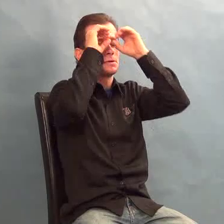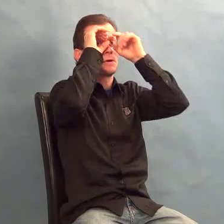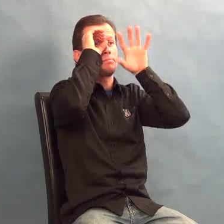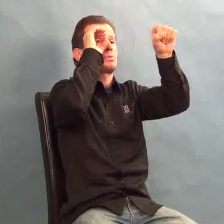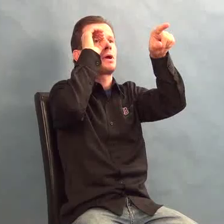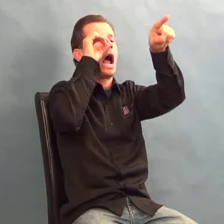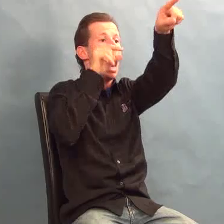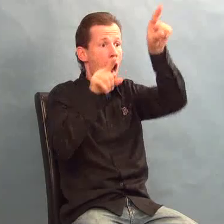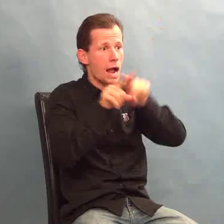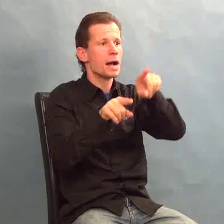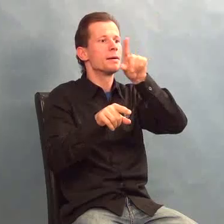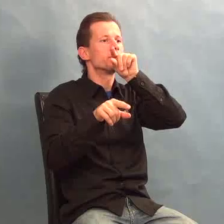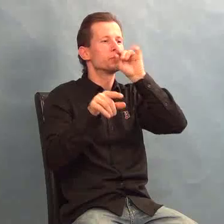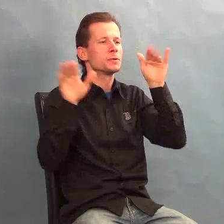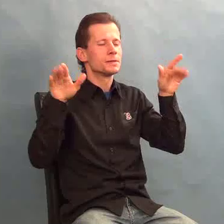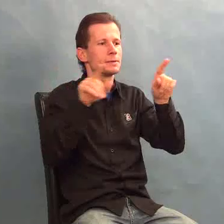Żółty ptaszek też patrzył przez lornetkę.